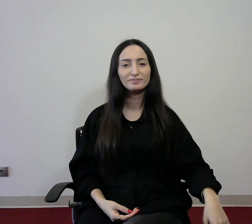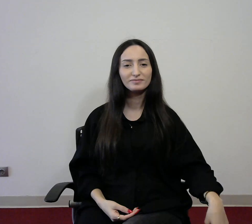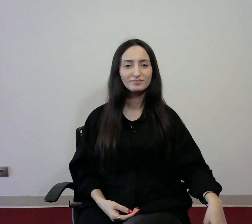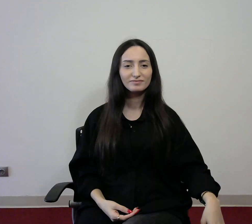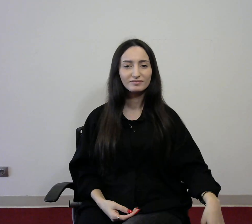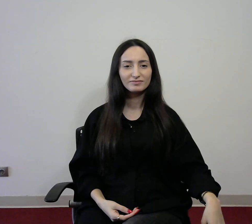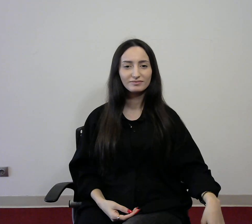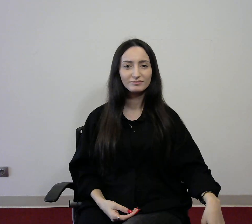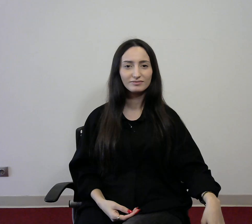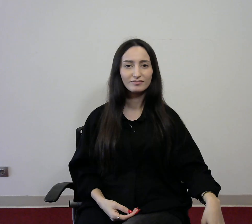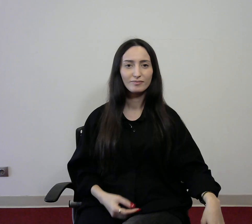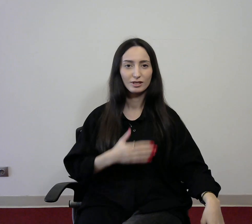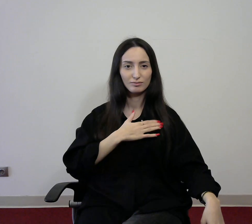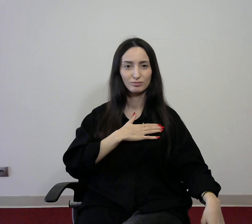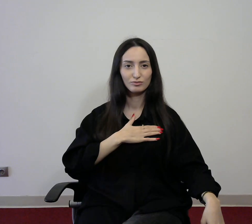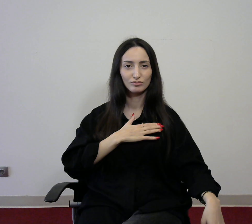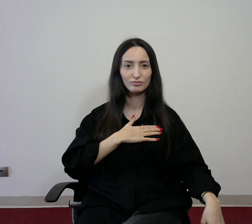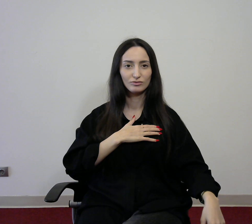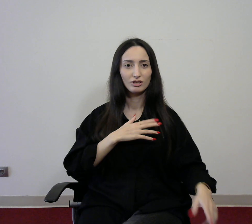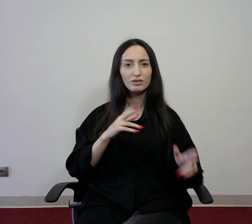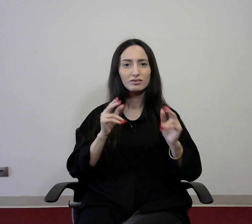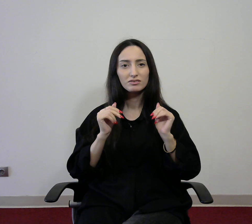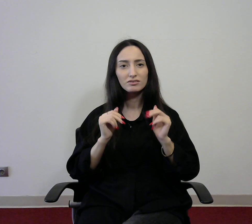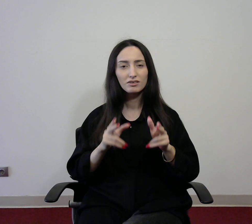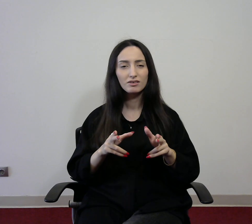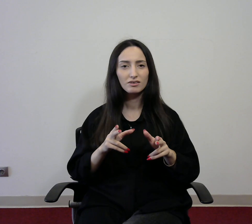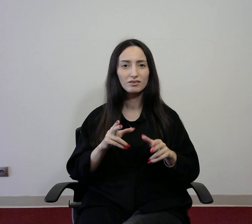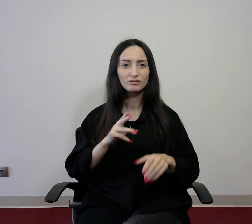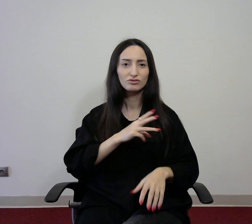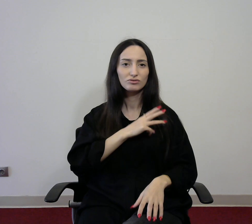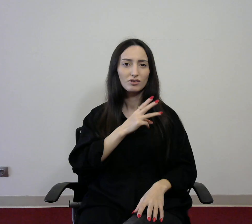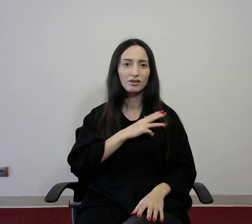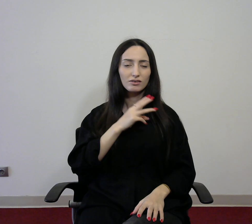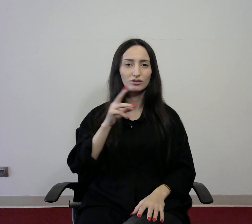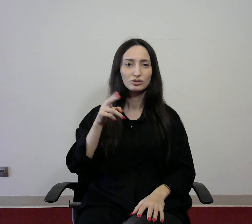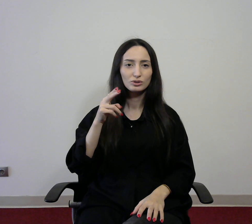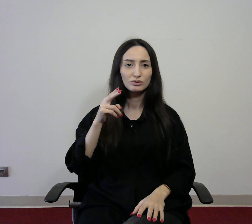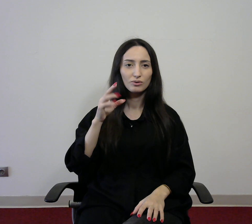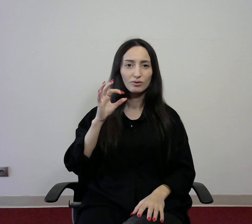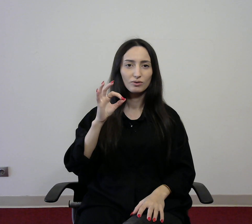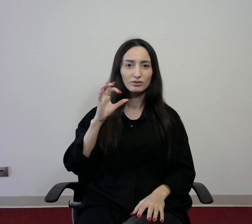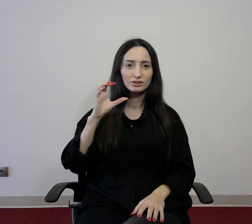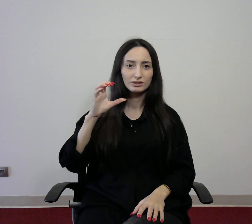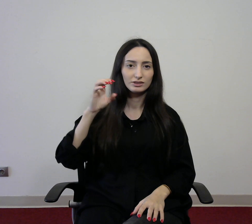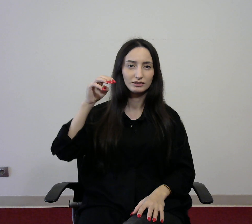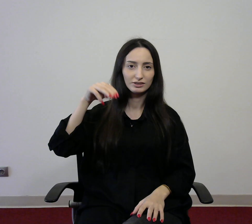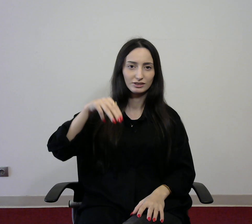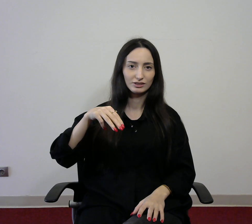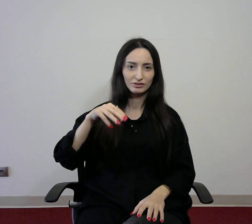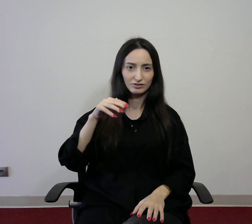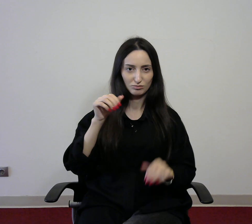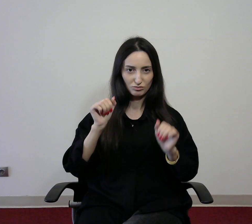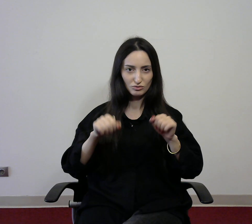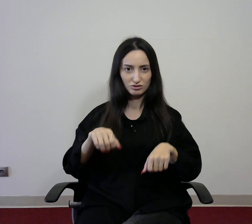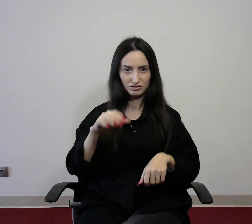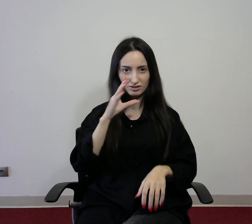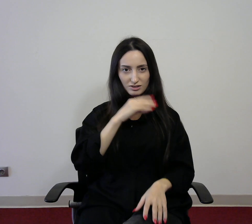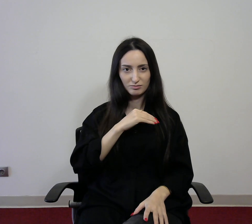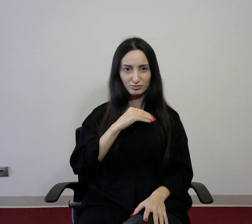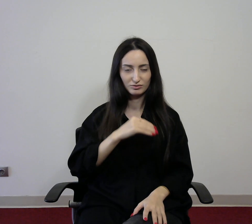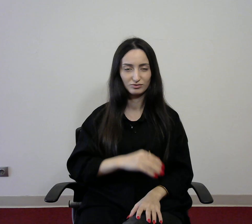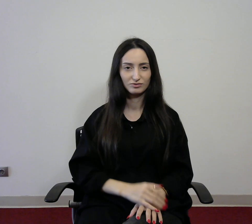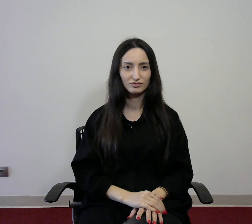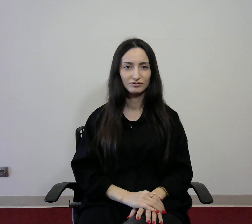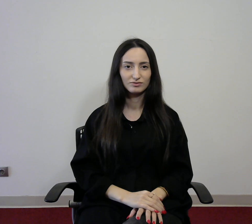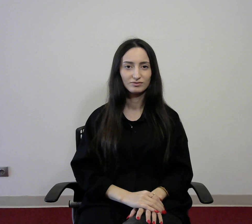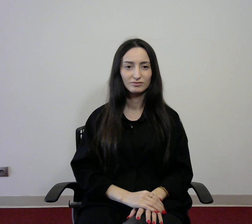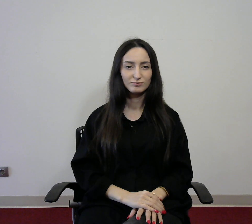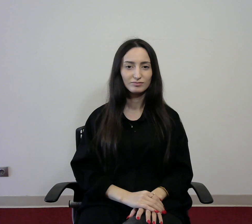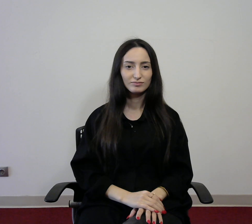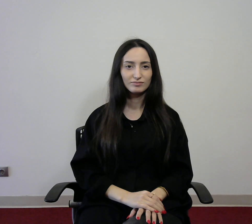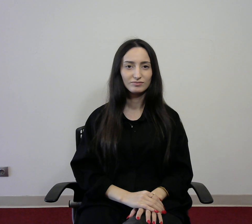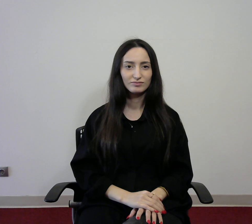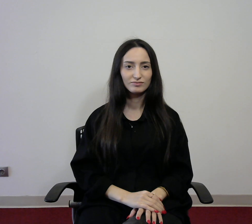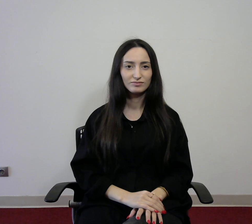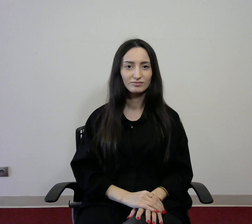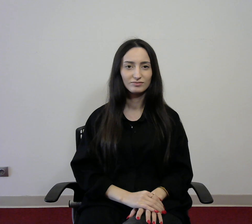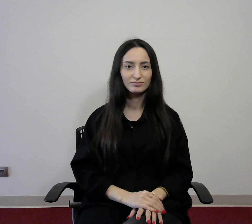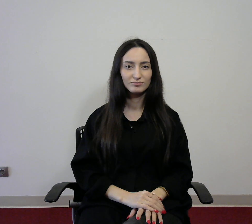Mən necə könüllü DOST ola bilərəm?